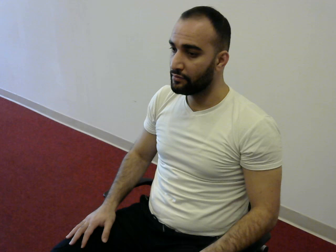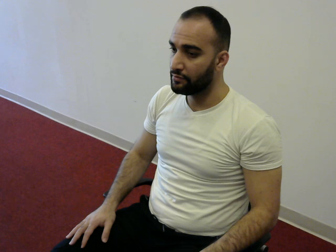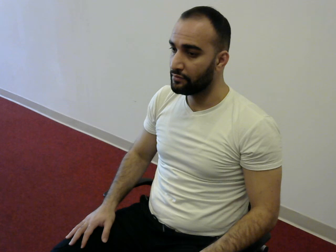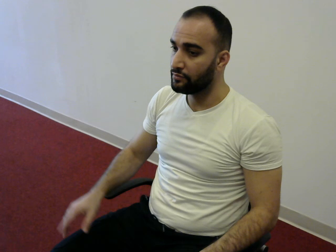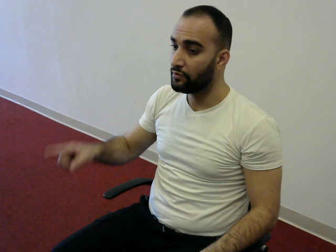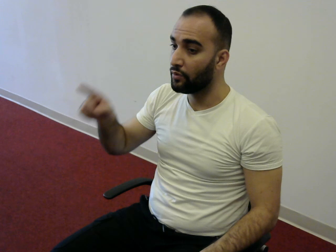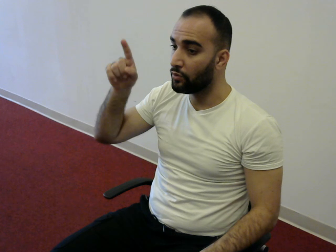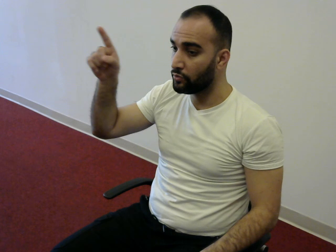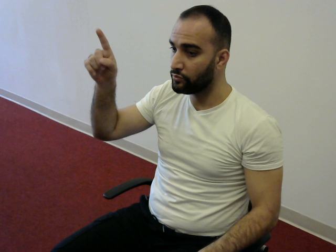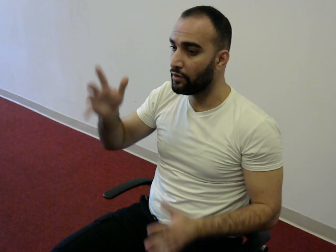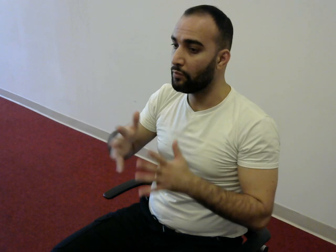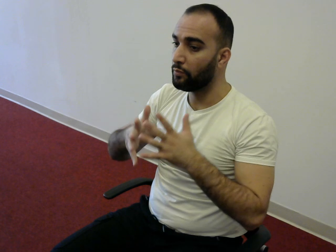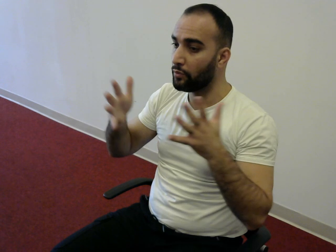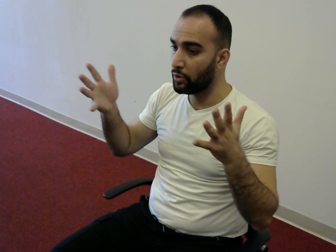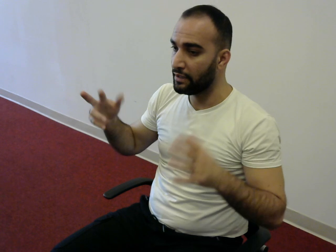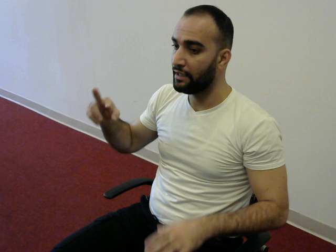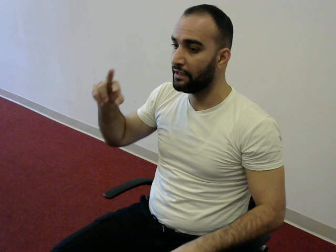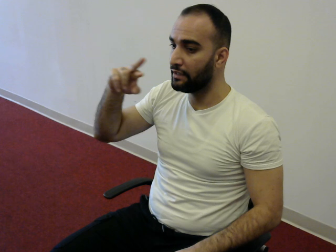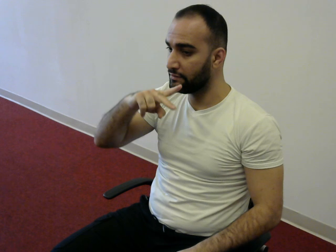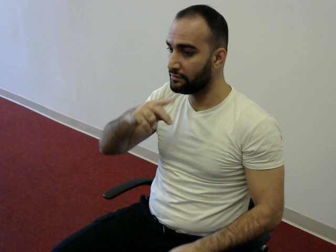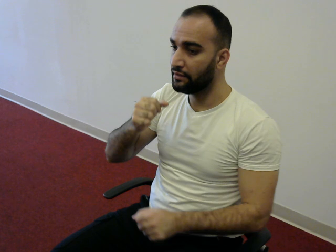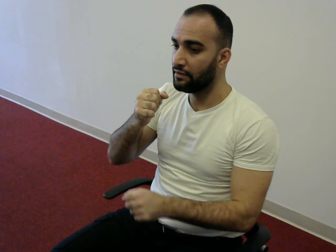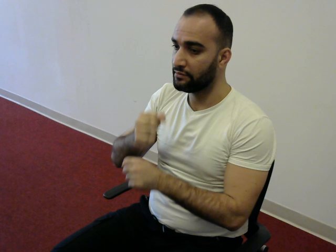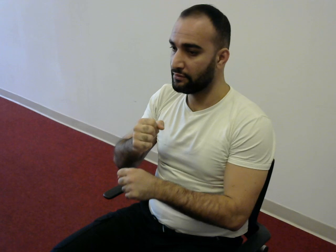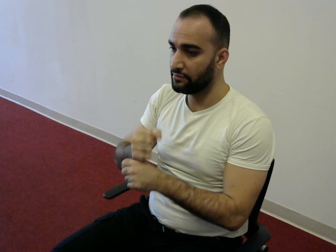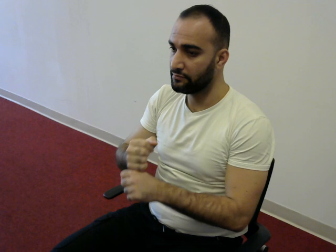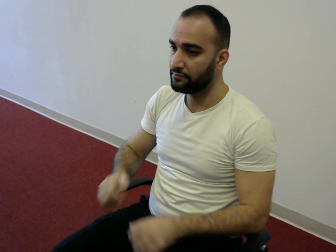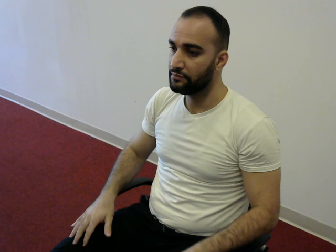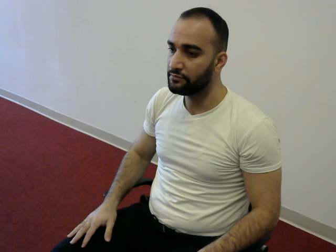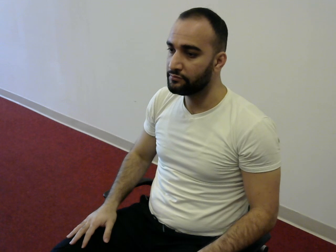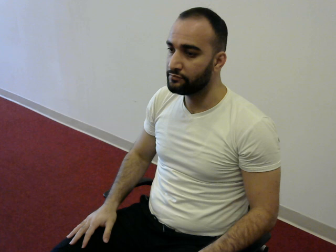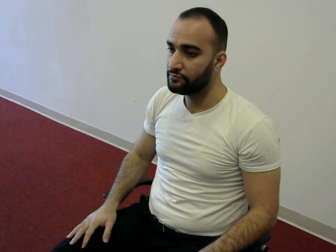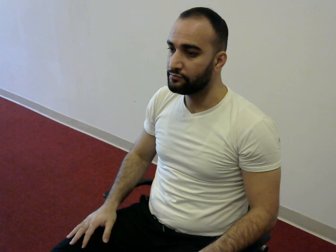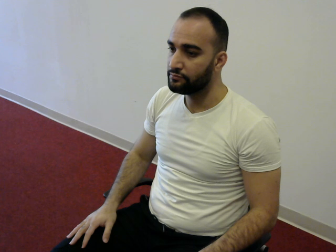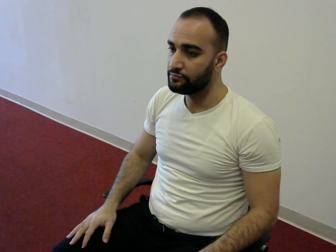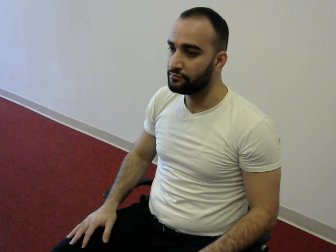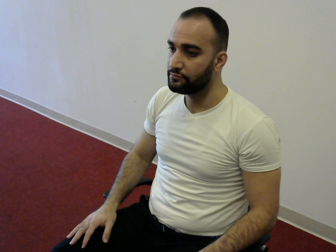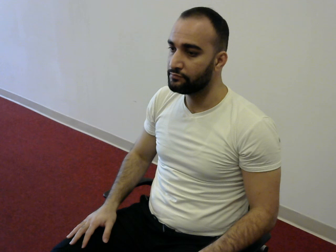O böyük səhv edib